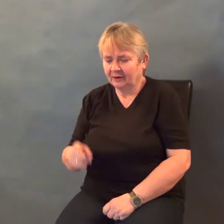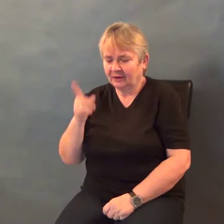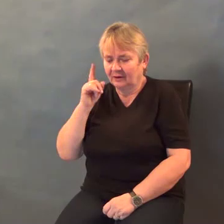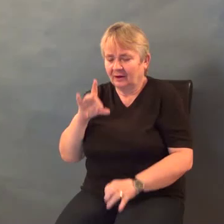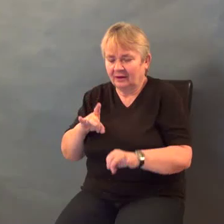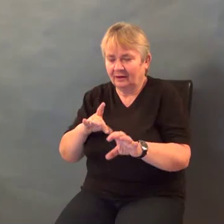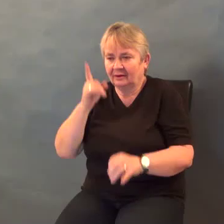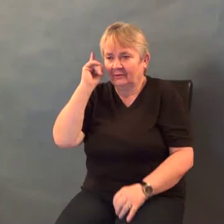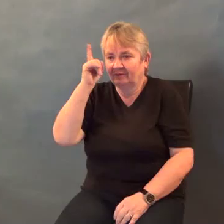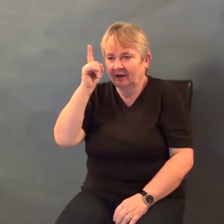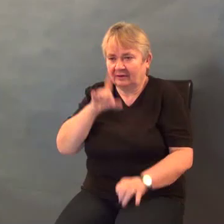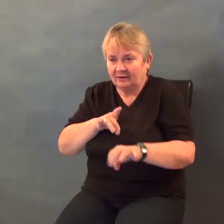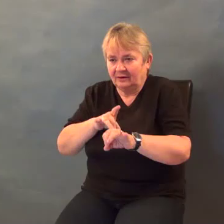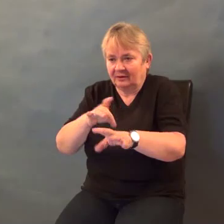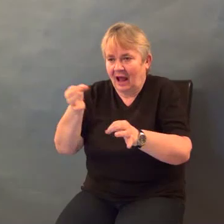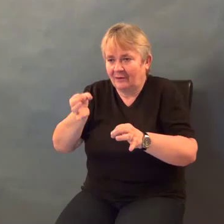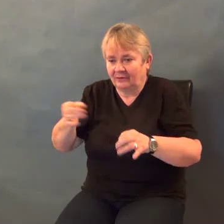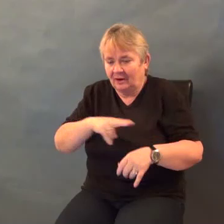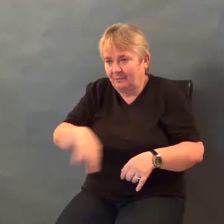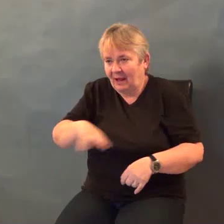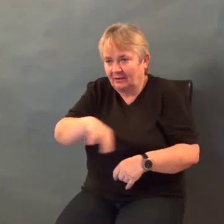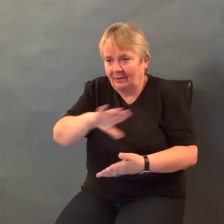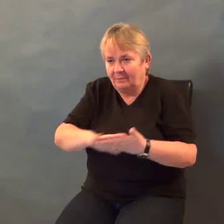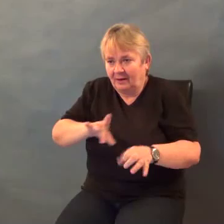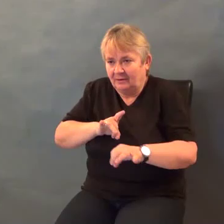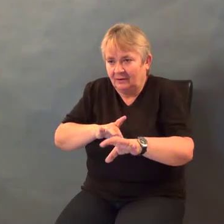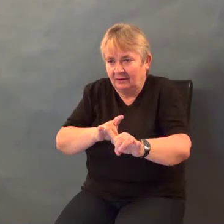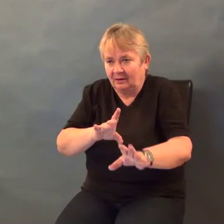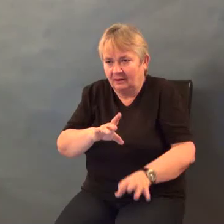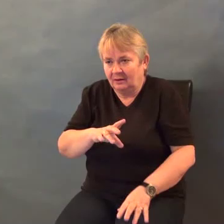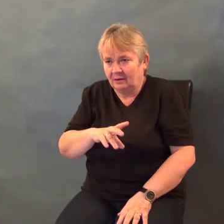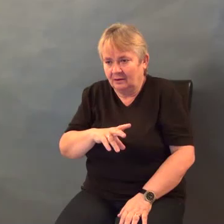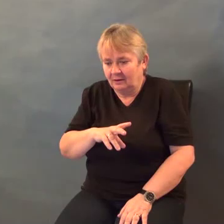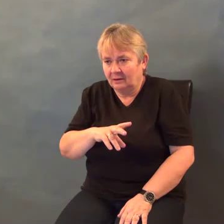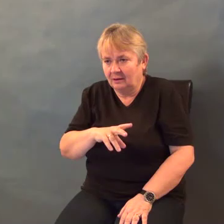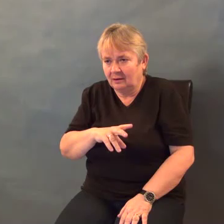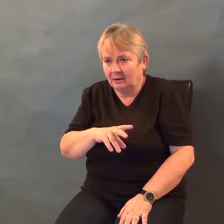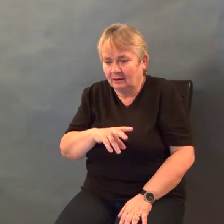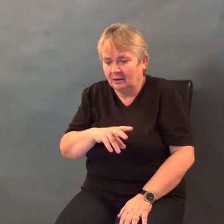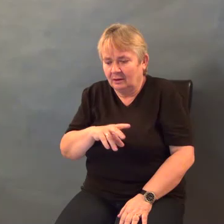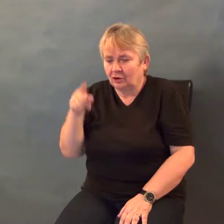Zakaz wbiegania na jezdnię w miejscu bez przejścia dla pieszych.